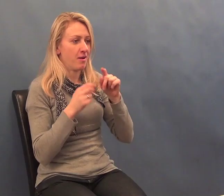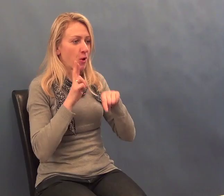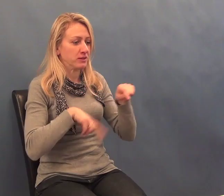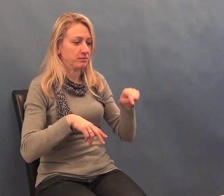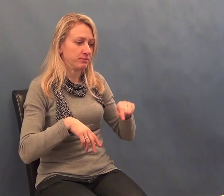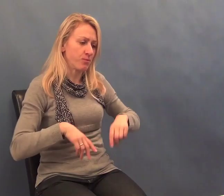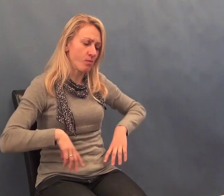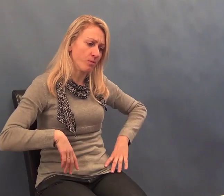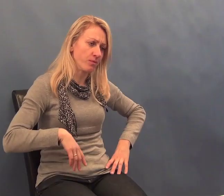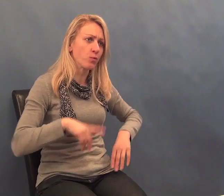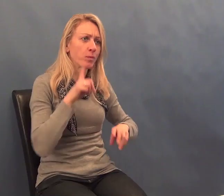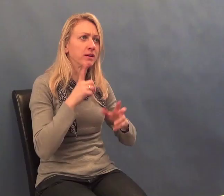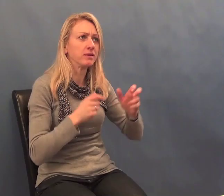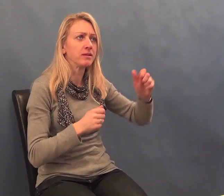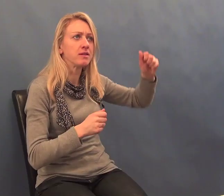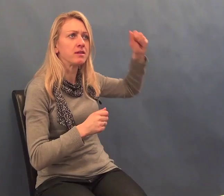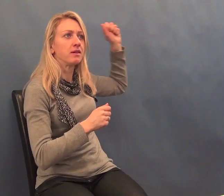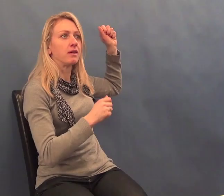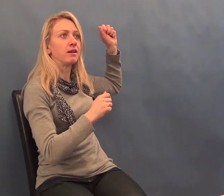Policjant stoi przy nim i patrzy. A chłopak podnosi rękę, zamierzając rzucić kamieniem.